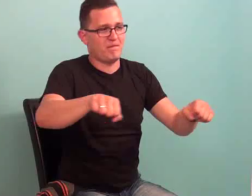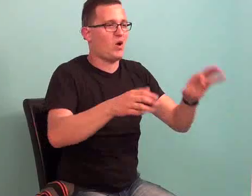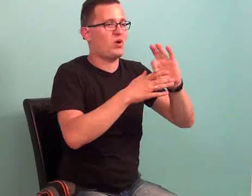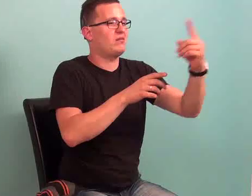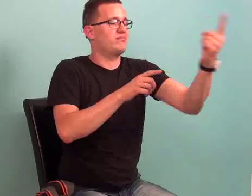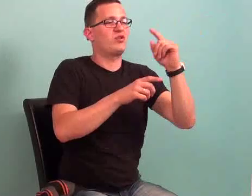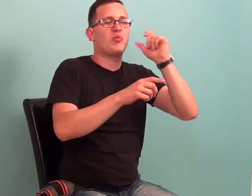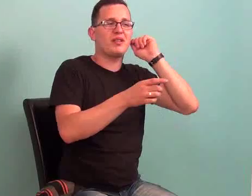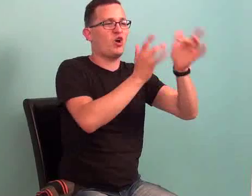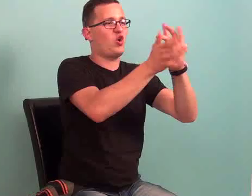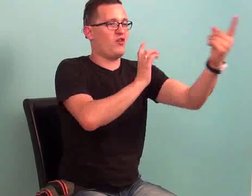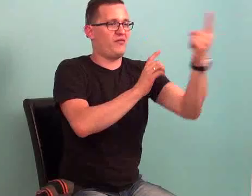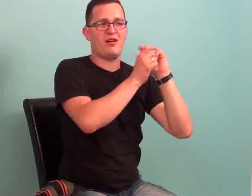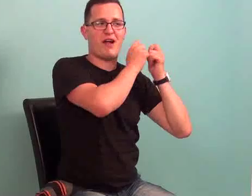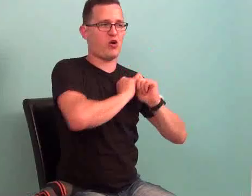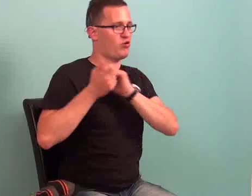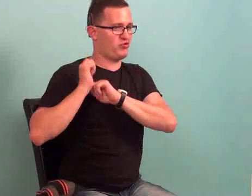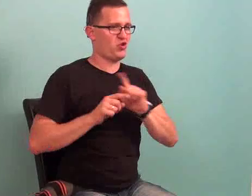Akurat z drugiej strony nadjeżdża dziewczyna na rowerze, dziewczyna z warkoczykami.